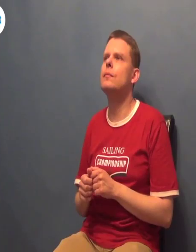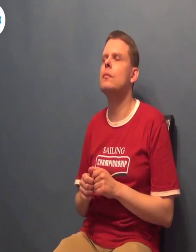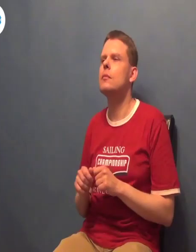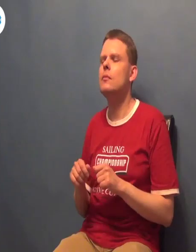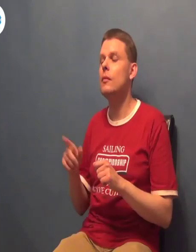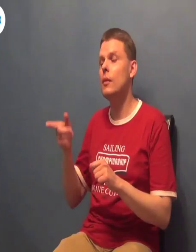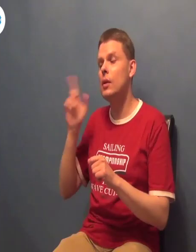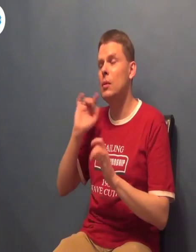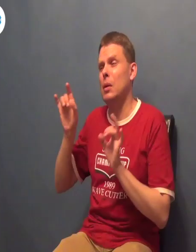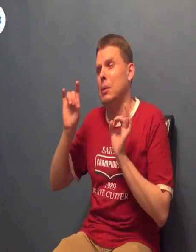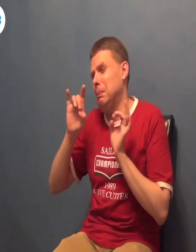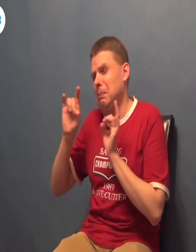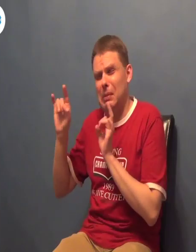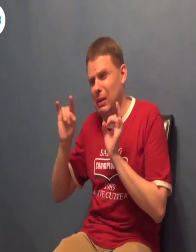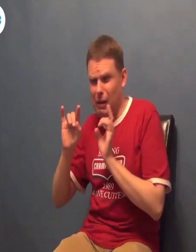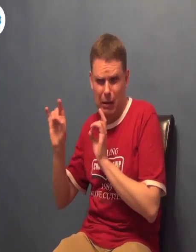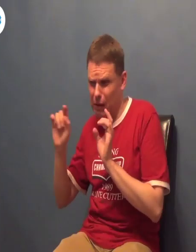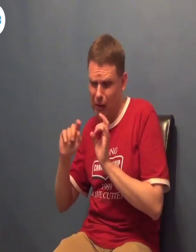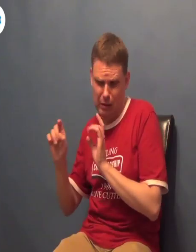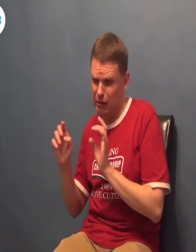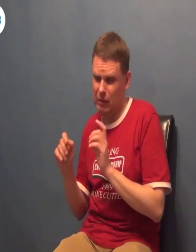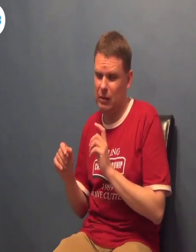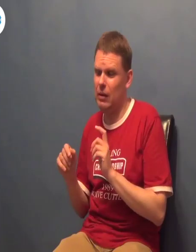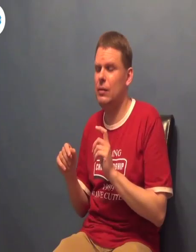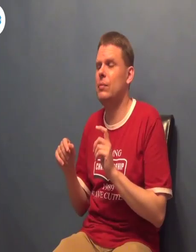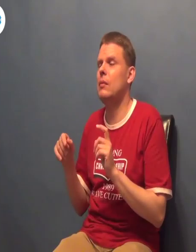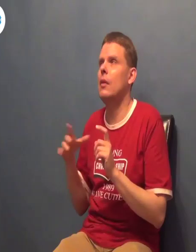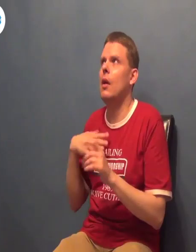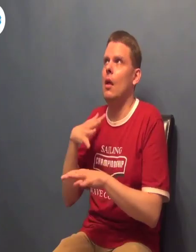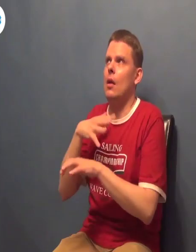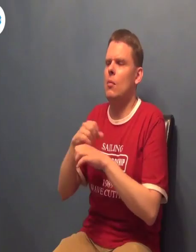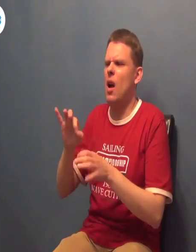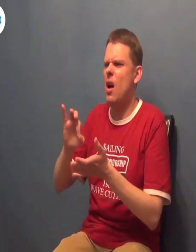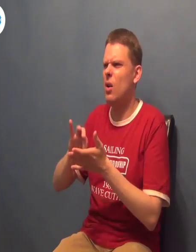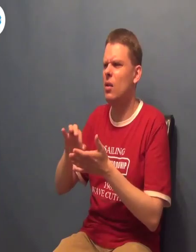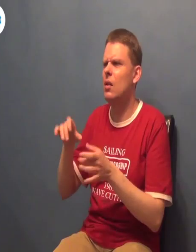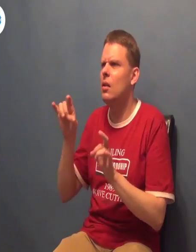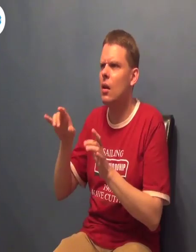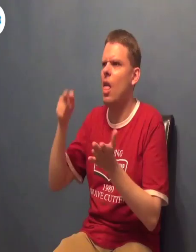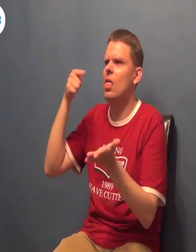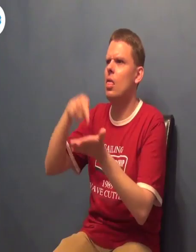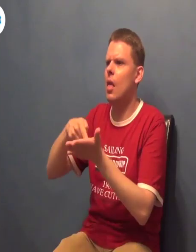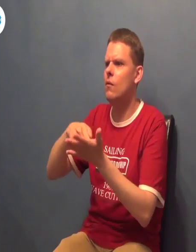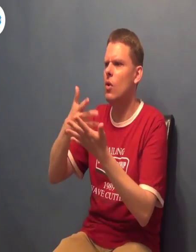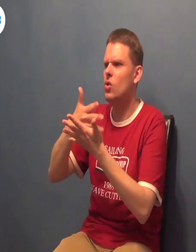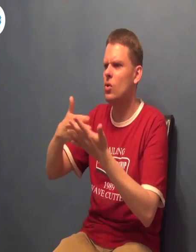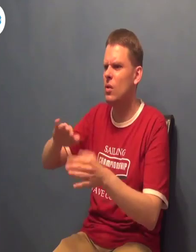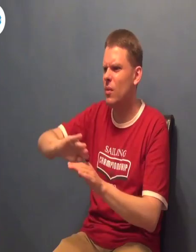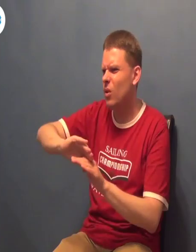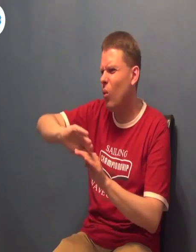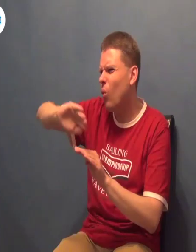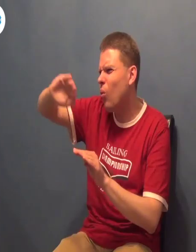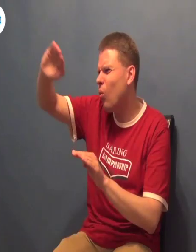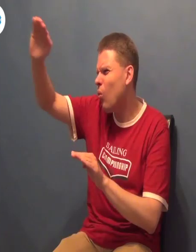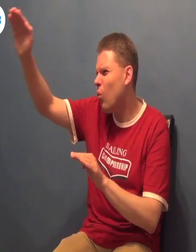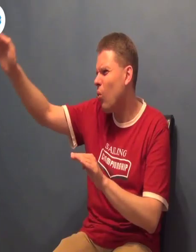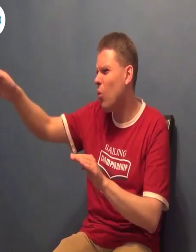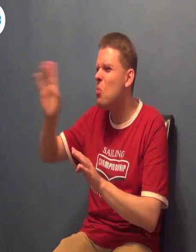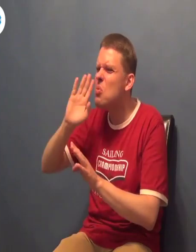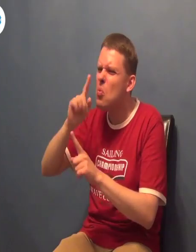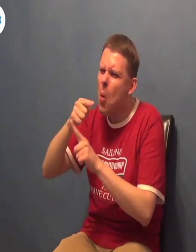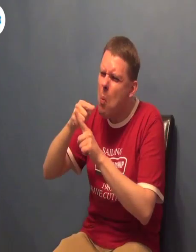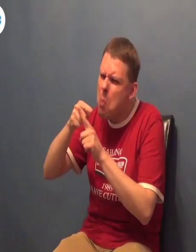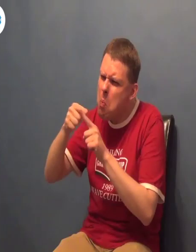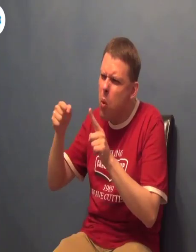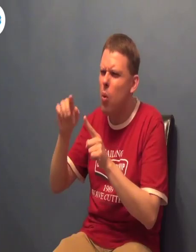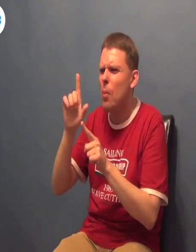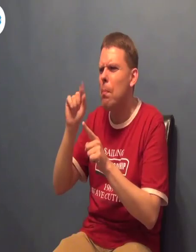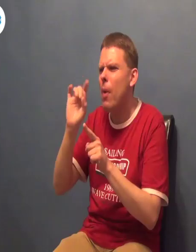Wcześniej biegli, bo przestraszyli się... podczas ucieczki trafiają na jakąś górkę, coś w rodzaju pagórka.